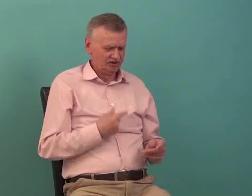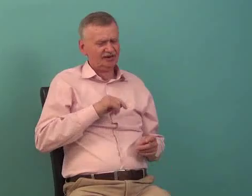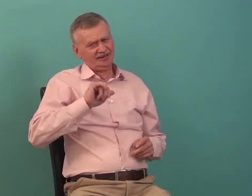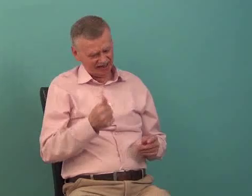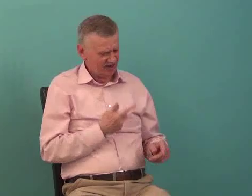Jeden kosz jest pusty.